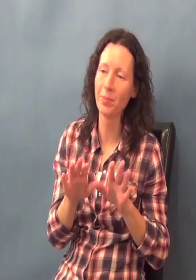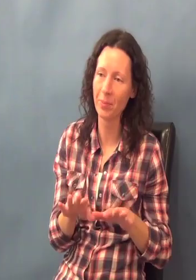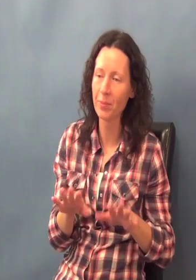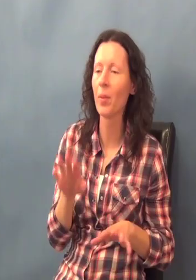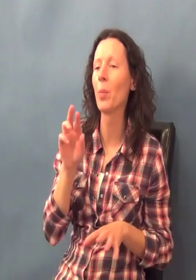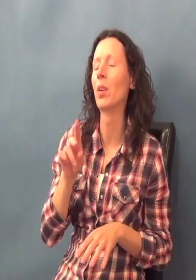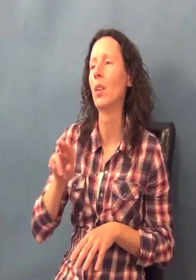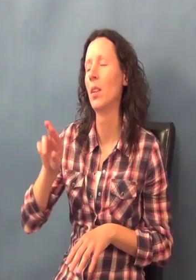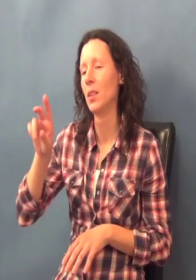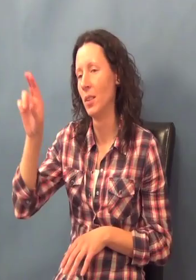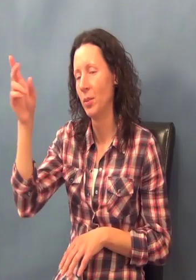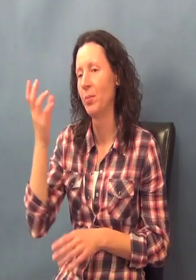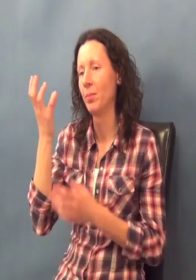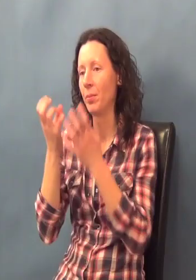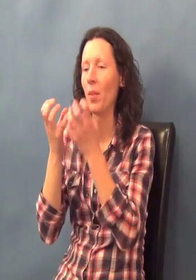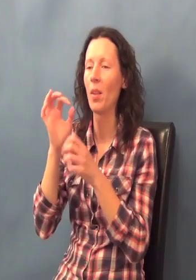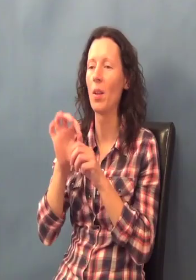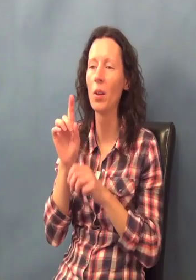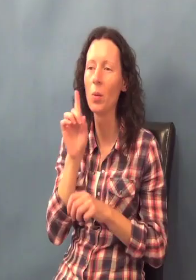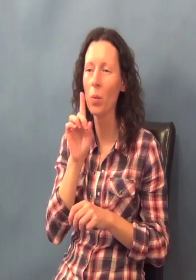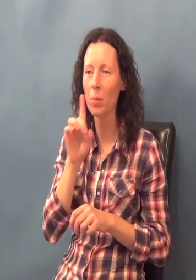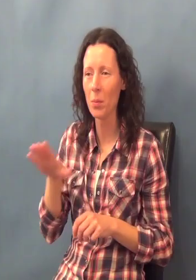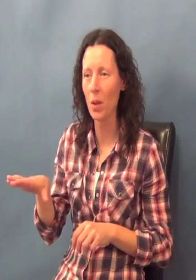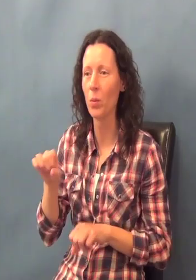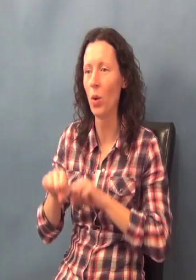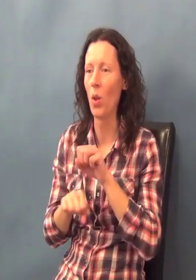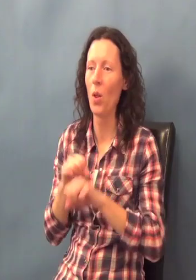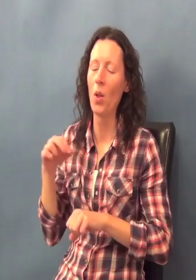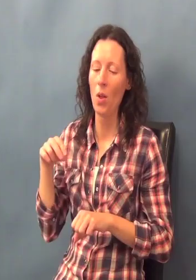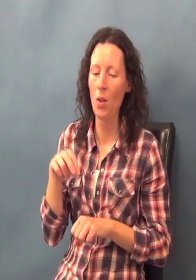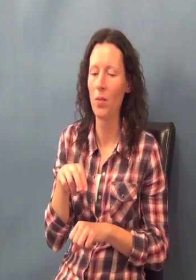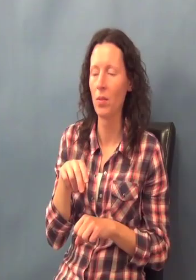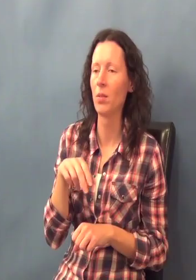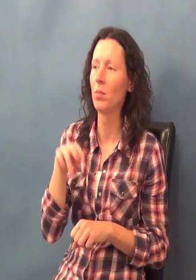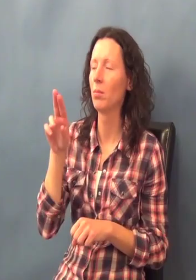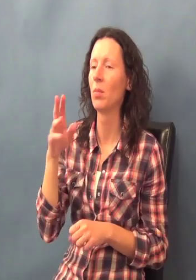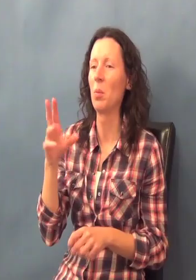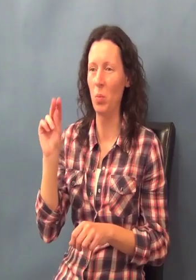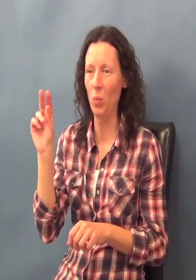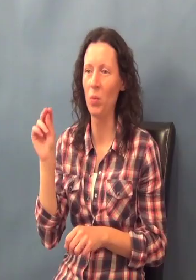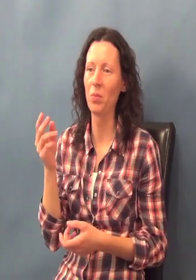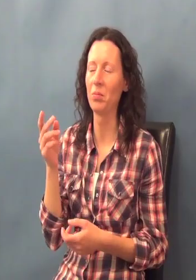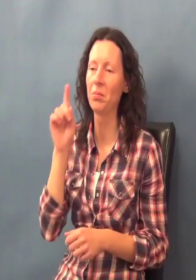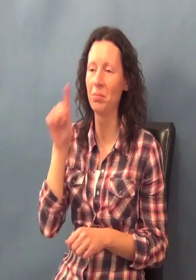Potem wchodzi na drzewo, zrywa owoce, a właśnie mały chłopiec jadący na rowerze zatrzymuje się obok, patrzy i mówi do mężczyzny, ale ten się nie odzywa.